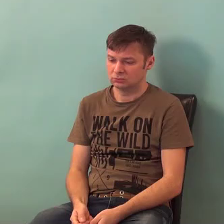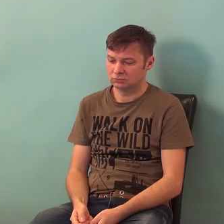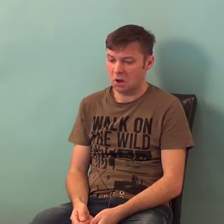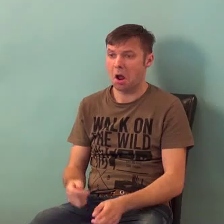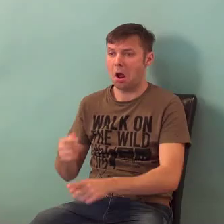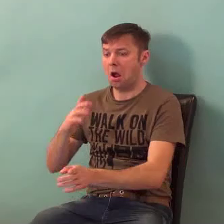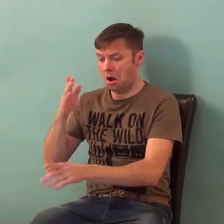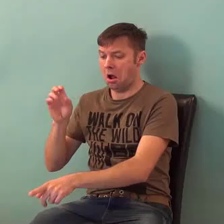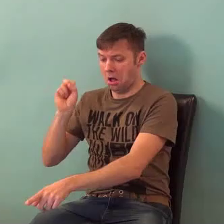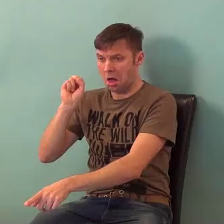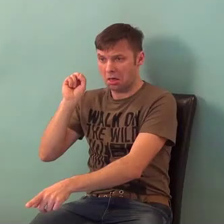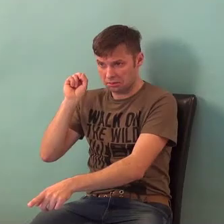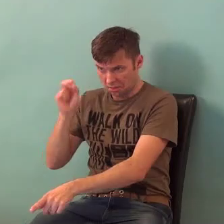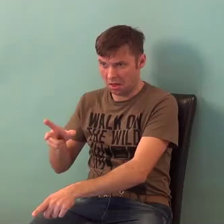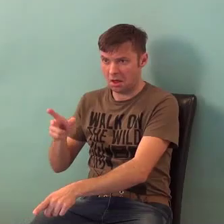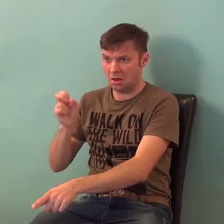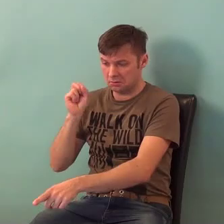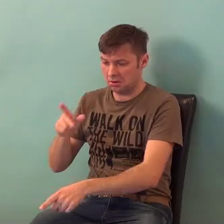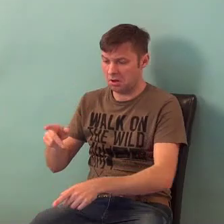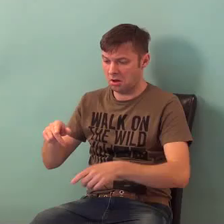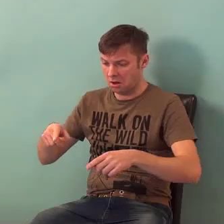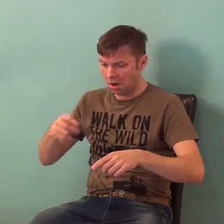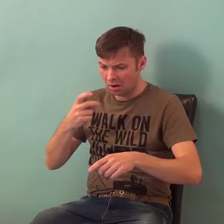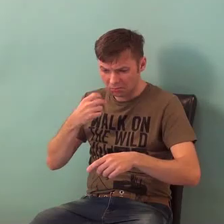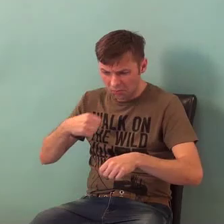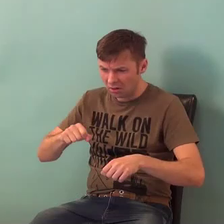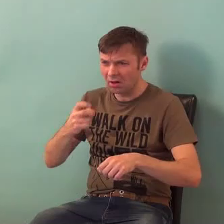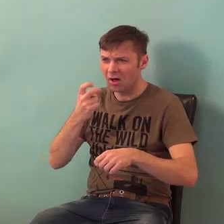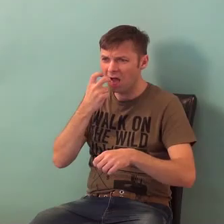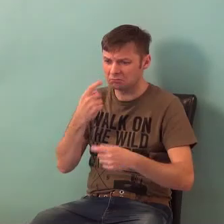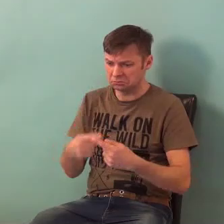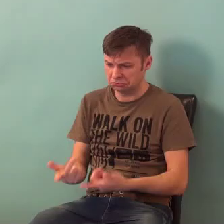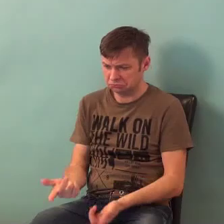Na następnym obrazku jest dobrze, tylko ten elektryczny motorower nie pasuje.